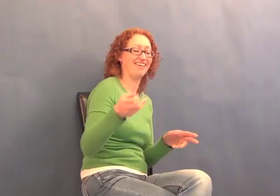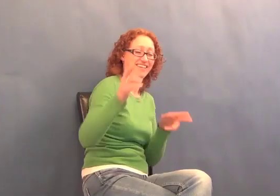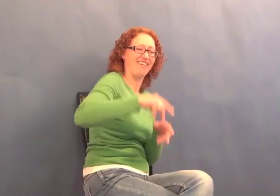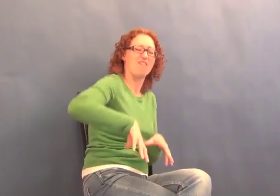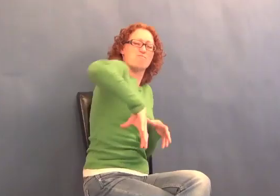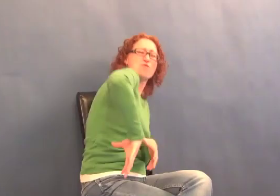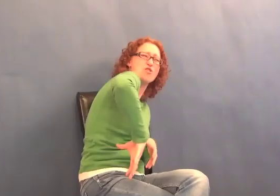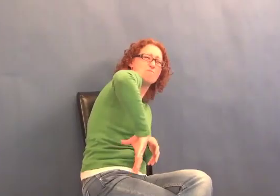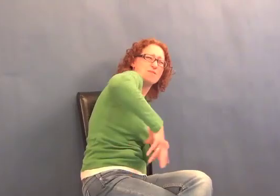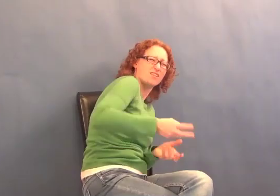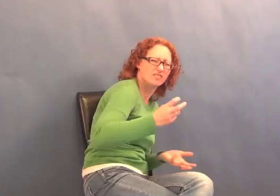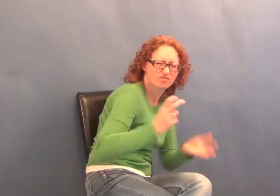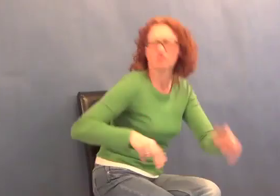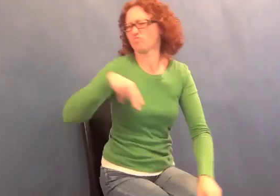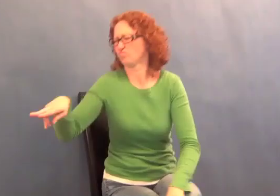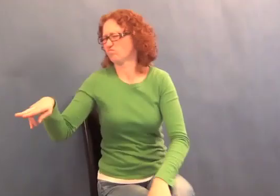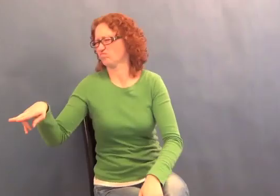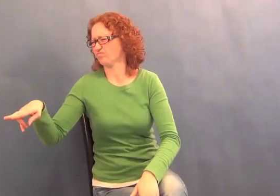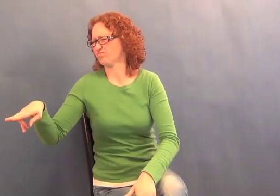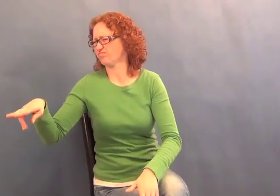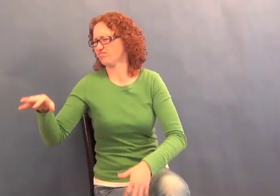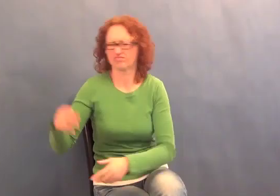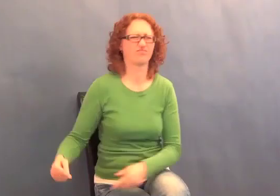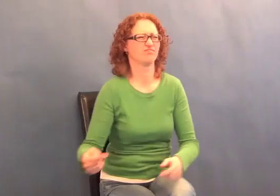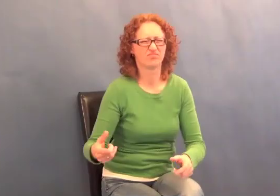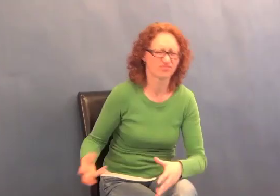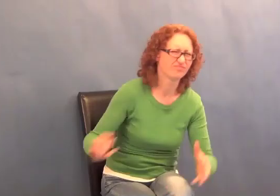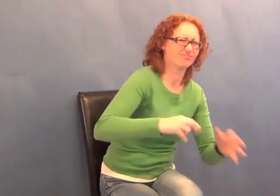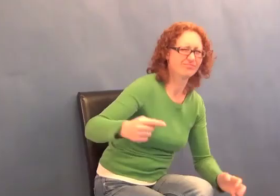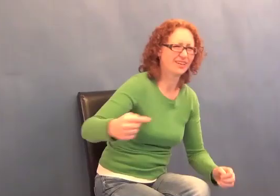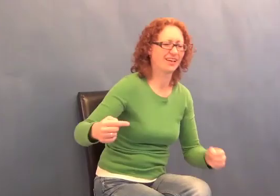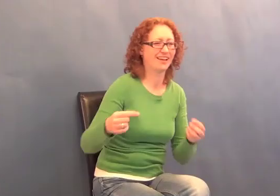Leżał odwrócony do budzika tyłem z wypiętym tyłkiem. Nagle się zerwał i spojrzał na budzik. Kręcił głową i mamrotał coś pod nosem.